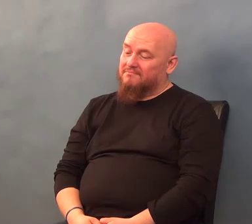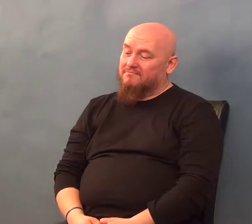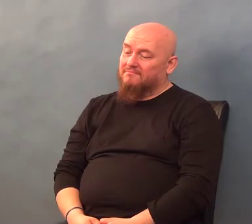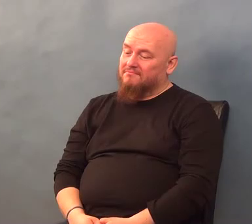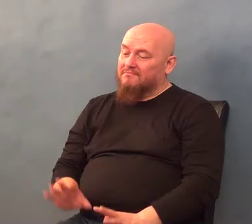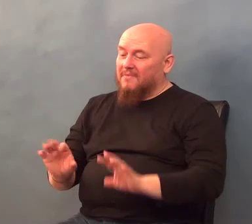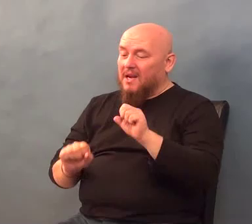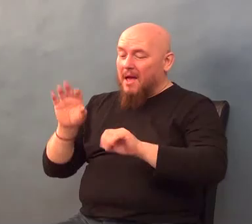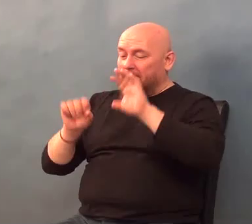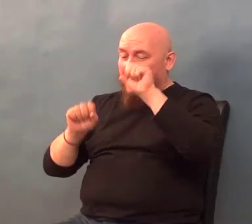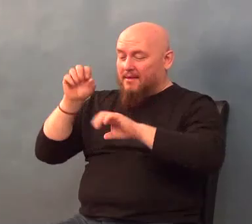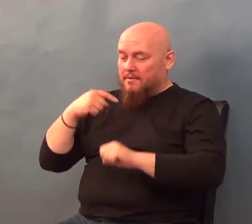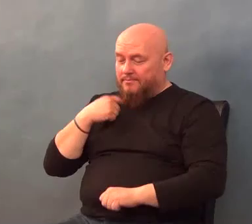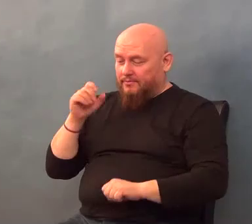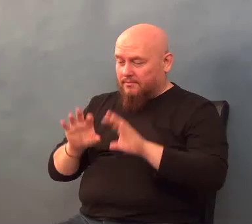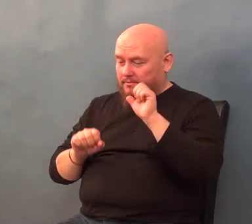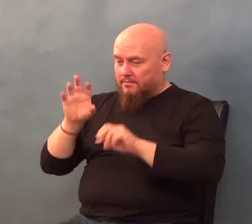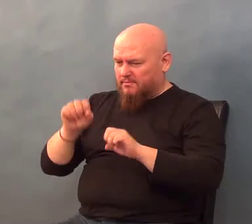Drabina, śmieszne to.